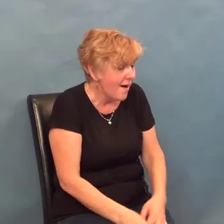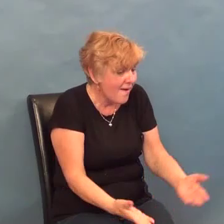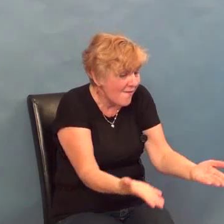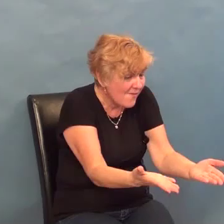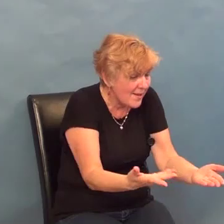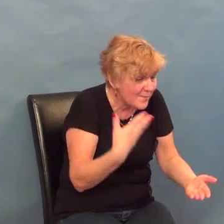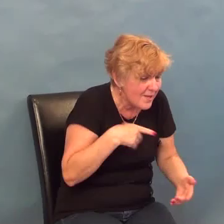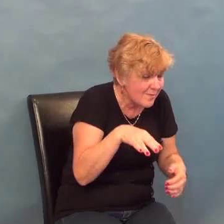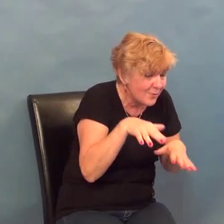Mamy dużo wspólnego.